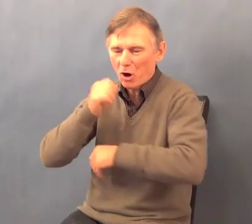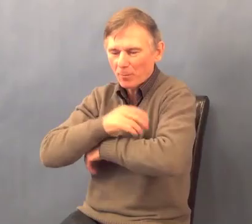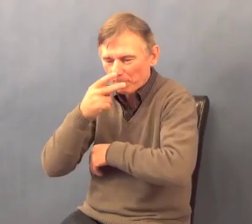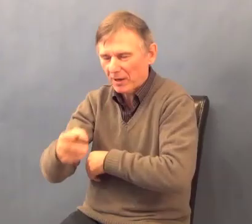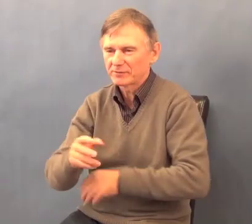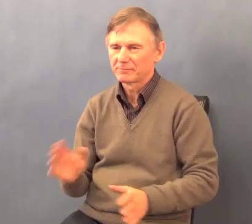Koniec.